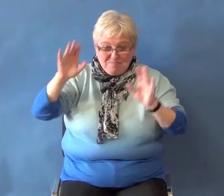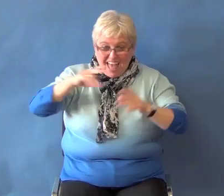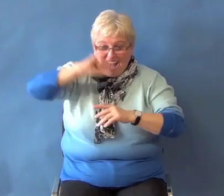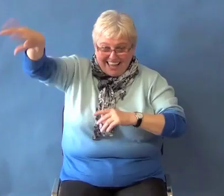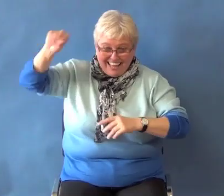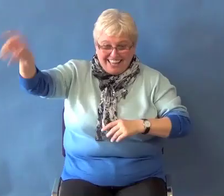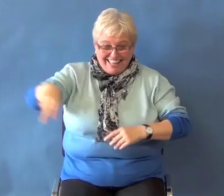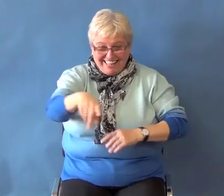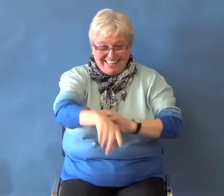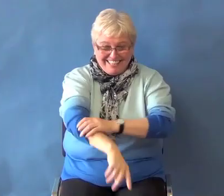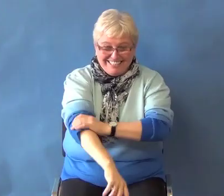Rzucasz ptakom?